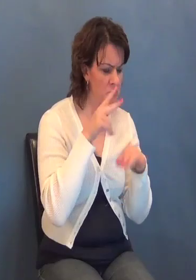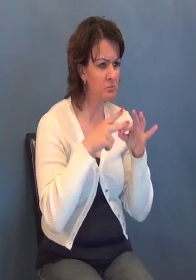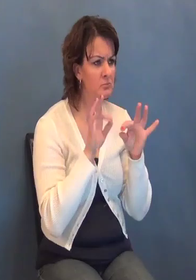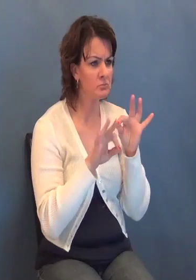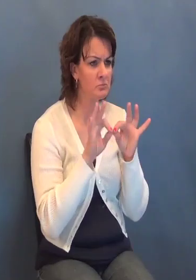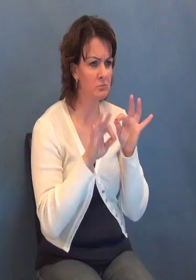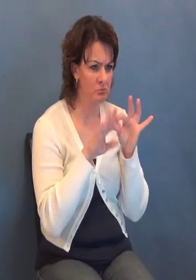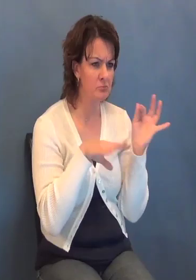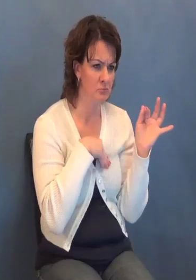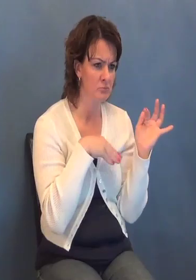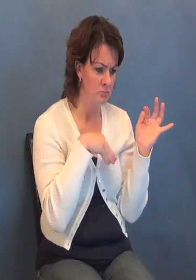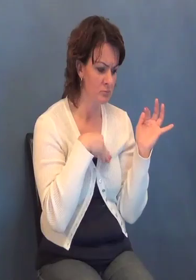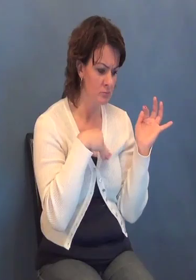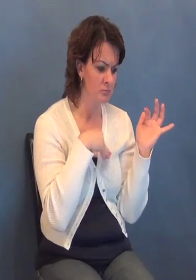Mogę o czwartej trzydzieści, tak myślę, mogę.